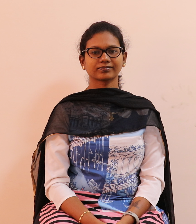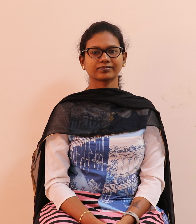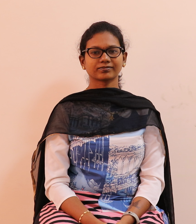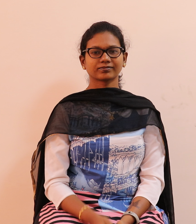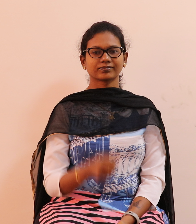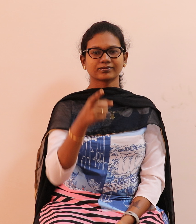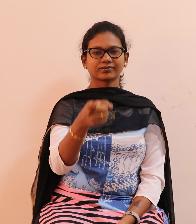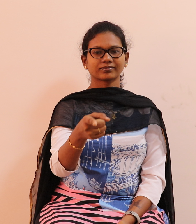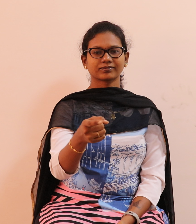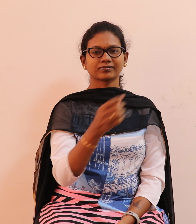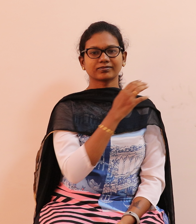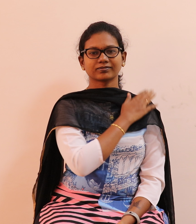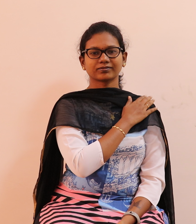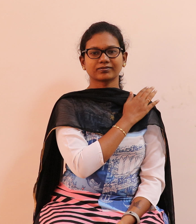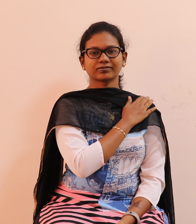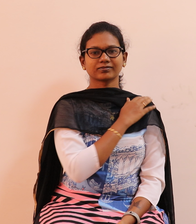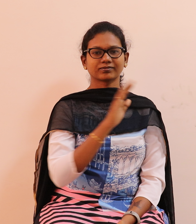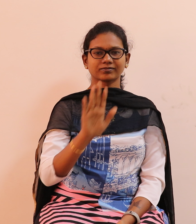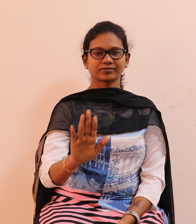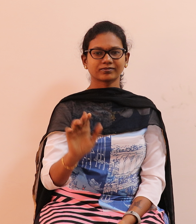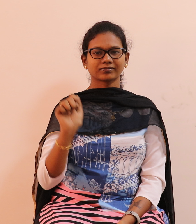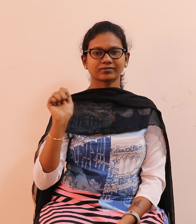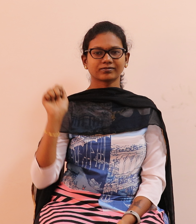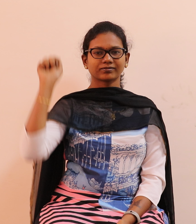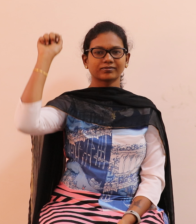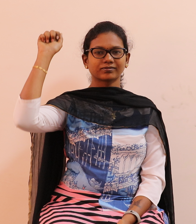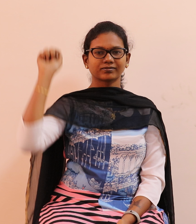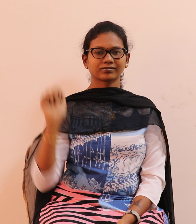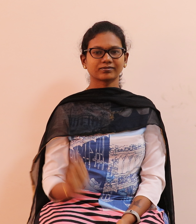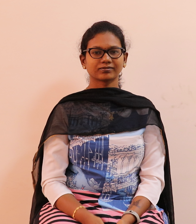take care of yourself